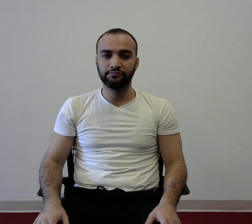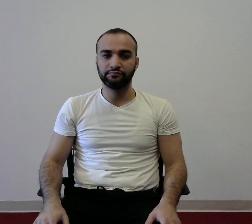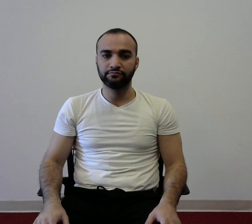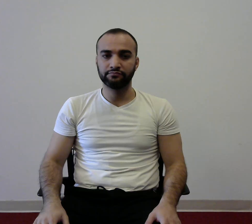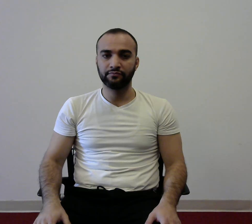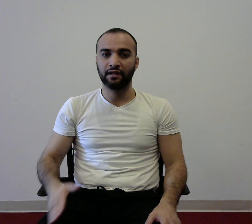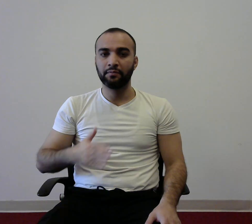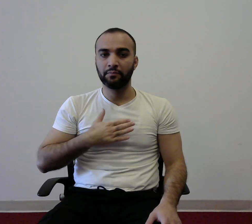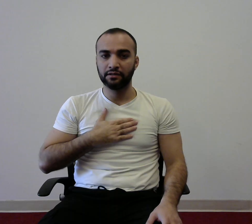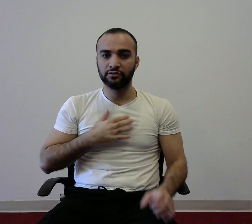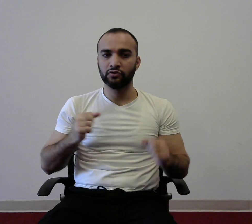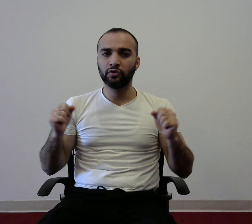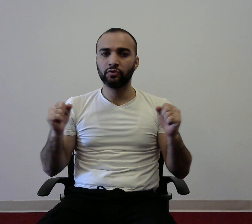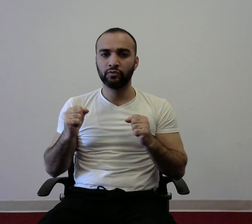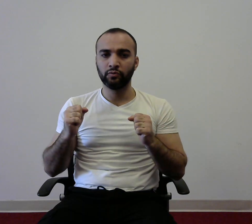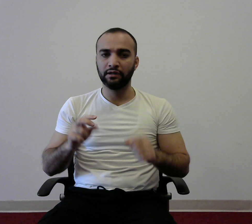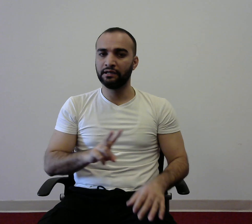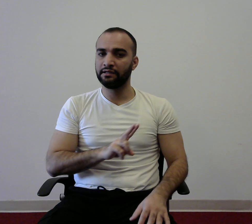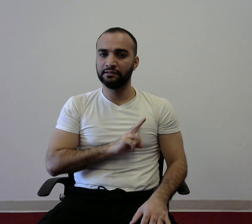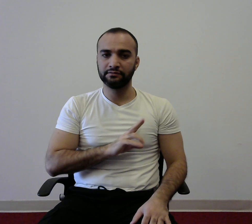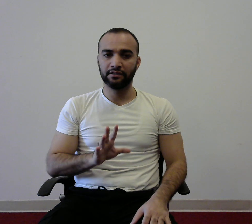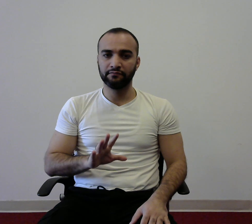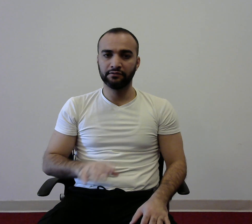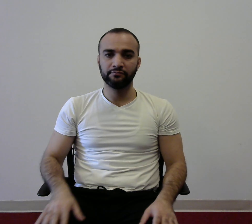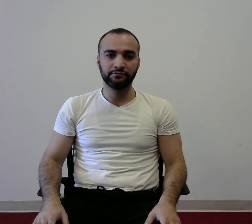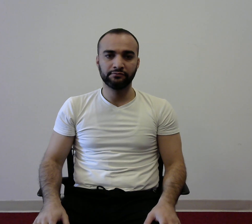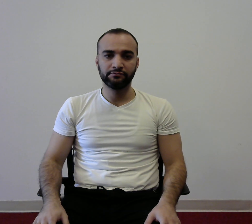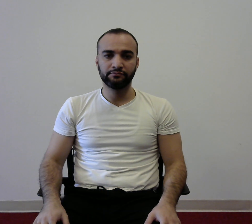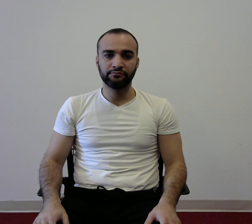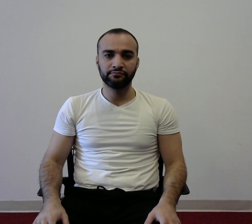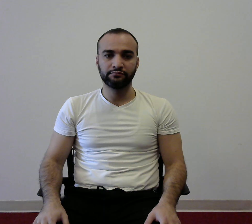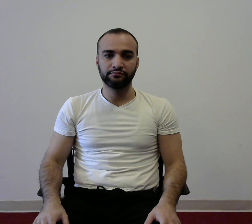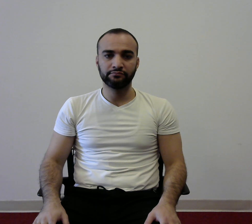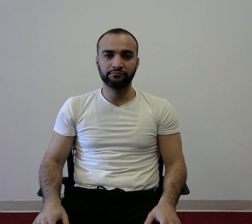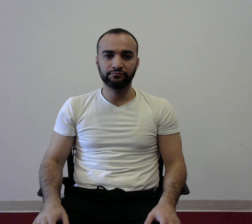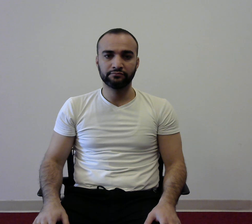Mən qışı sevmirəm